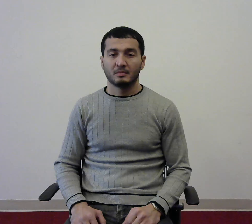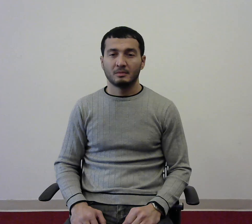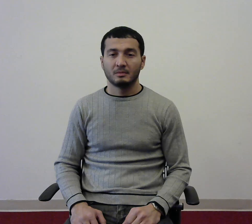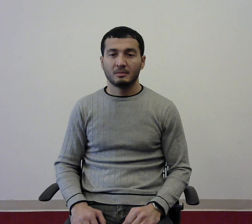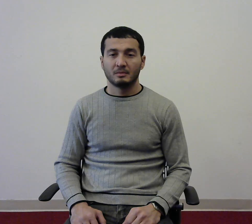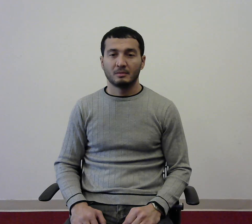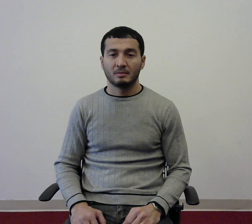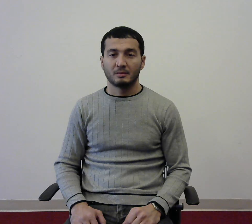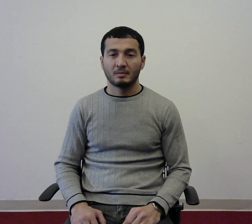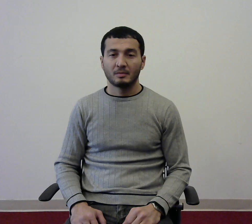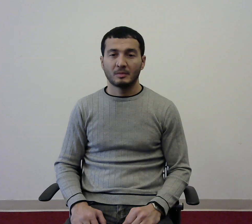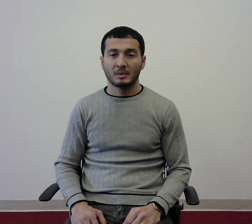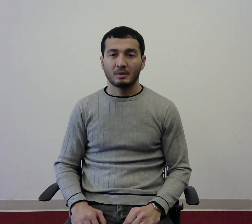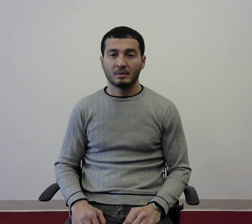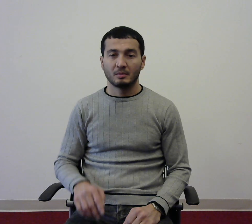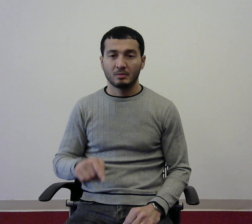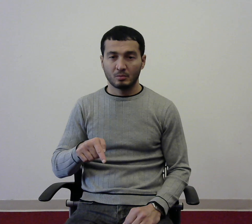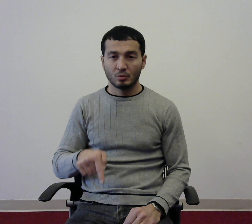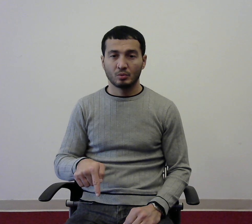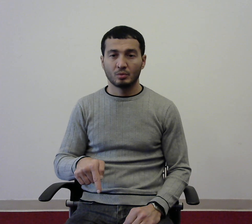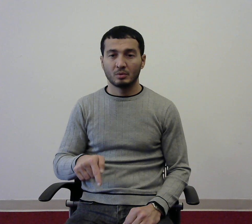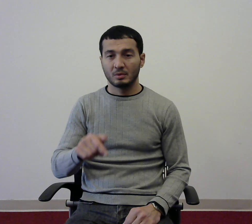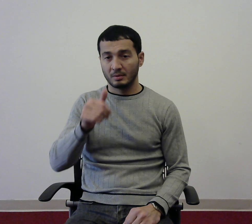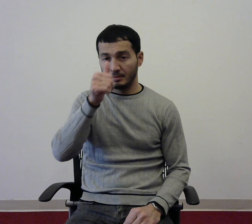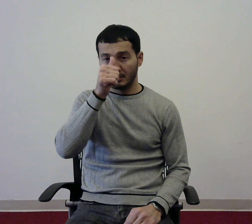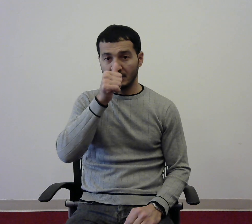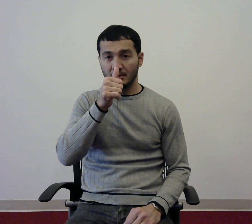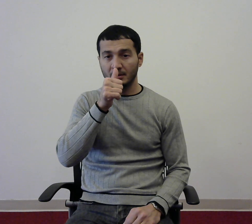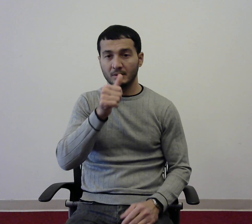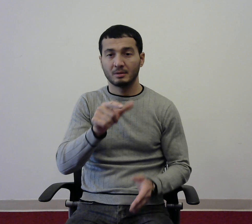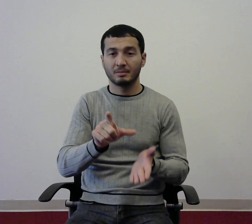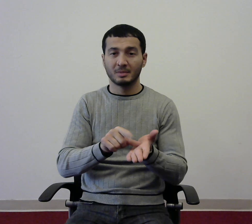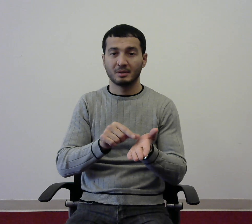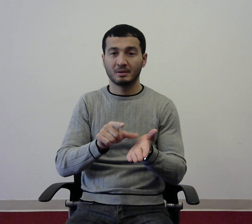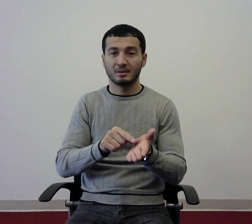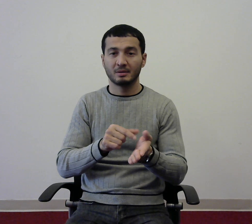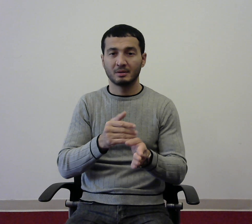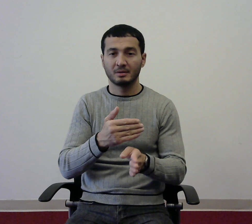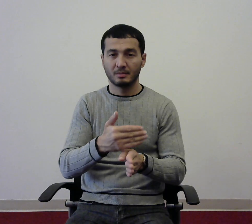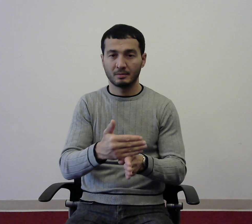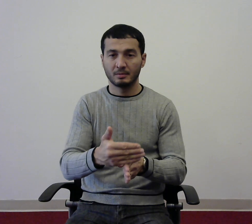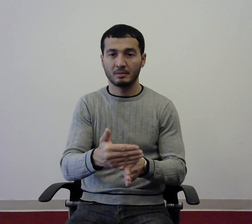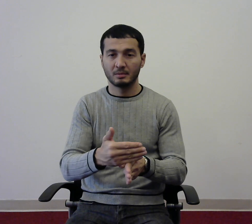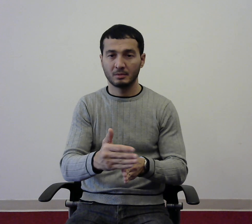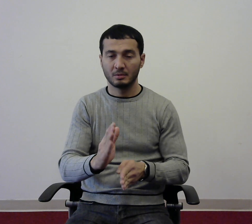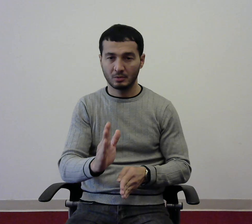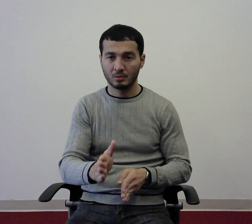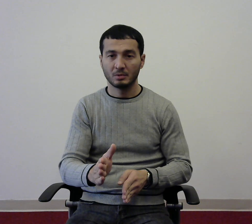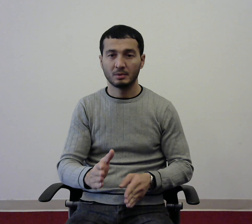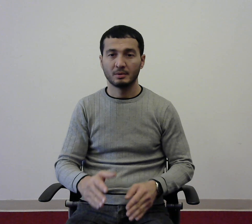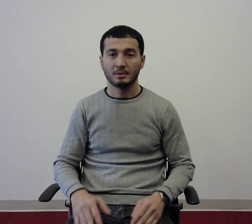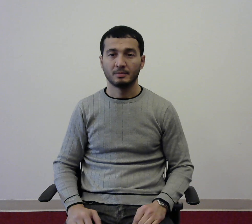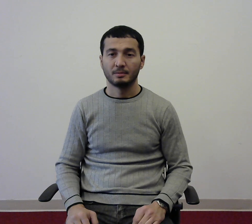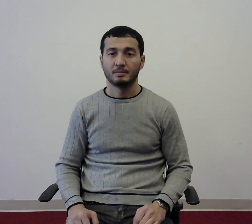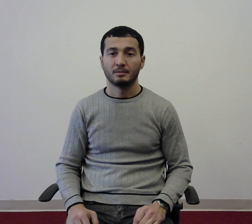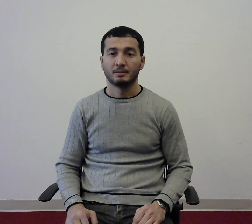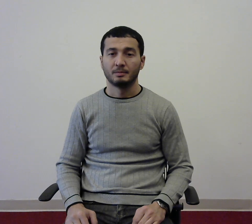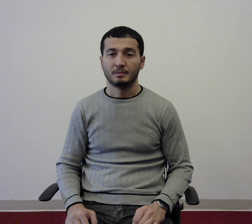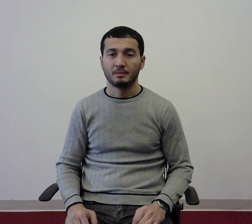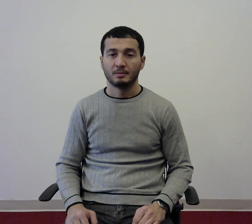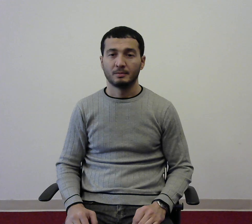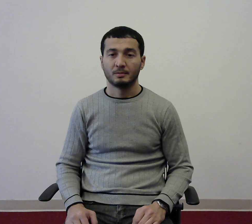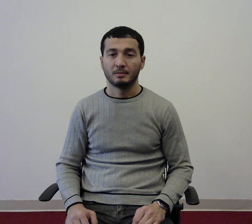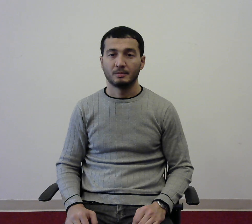Bu ay pensiyalar gecikəcək